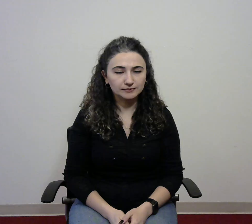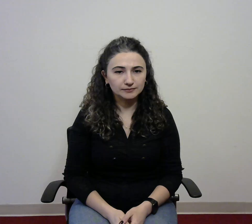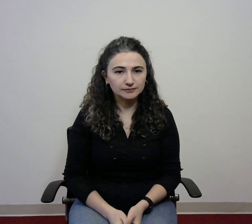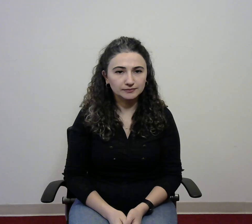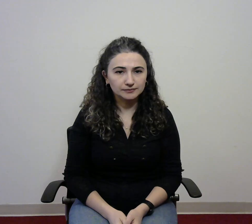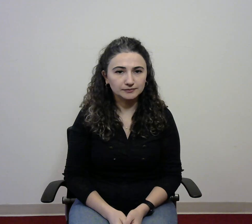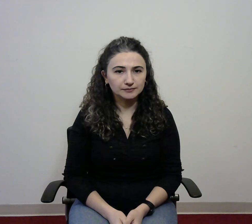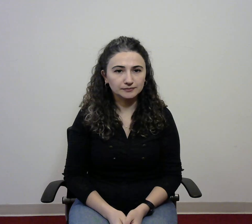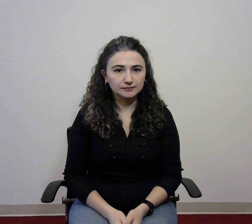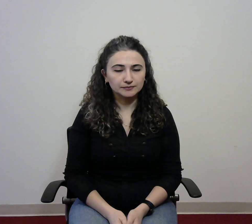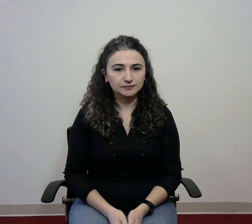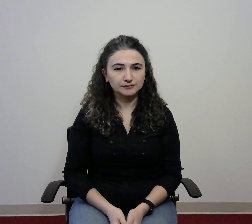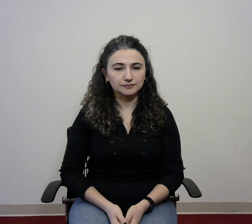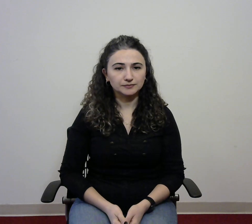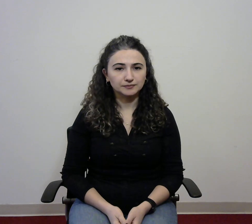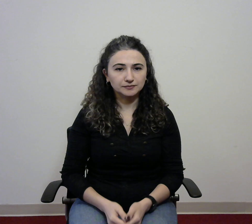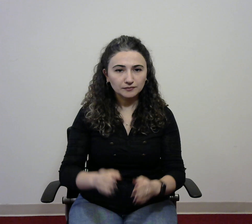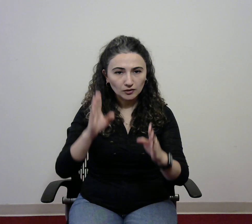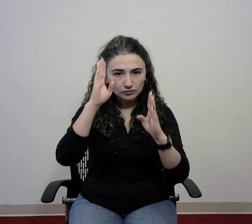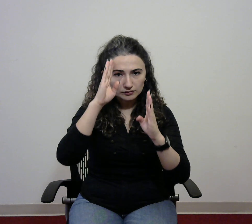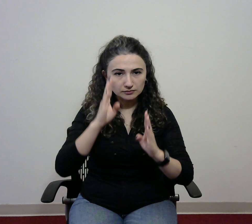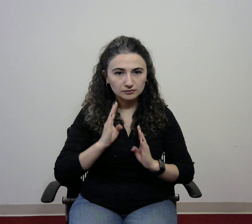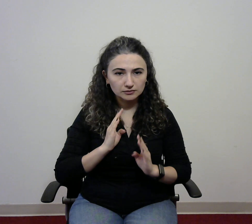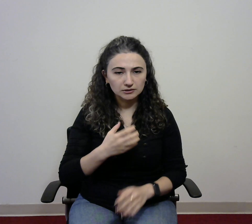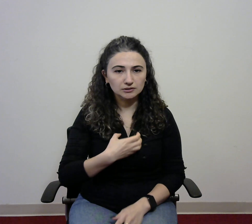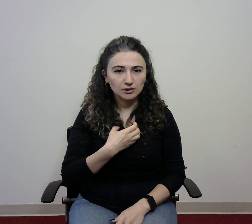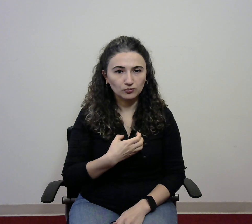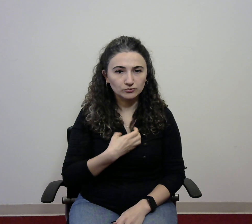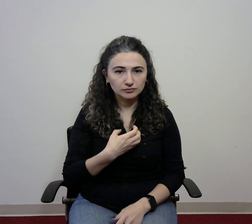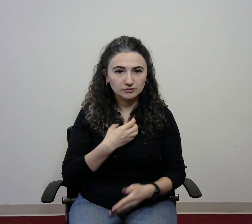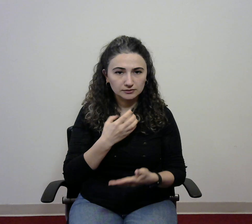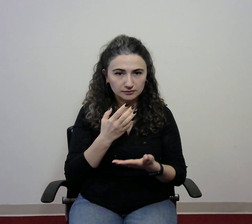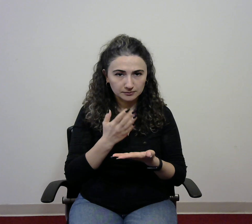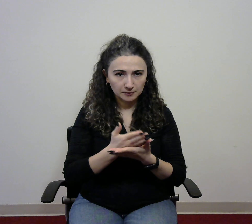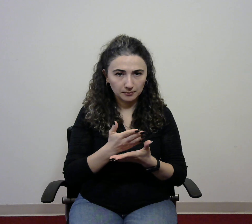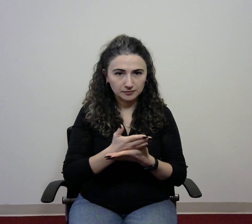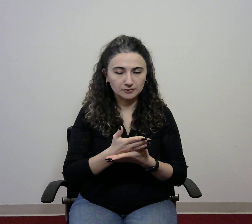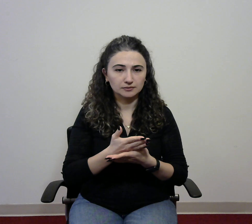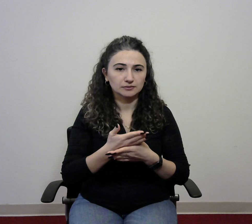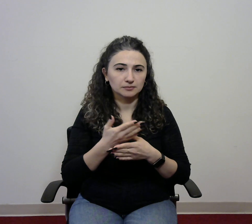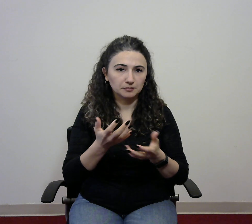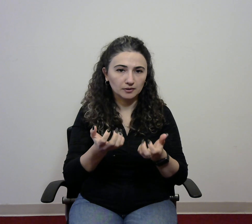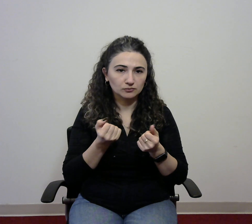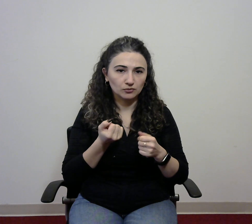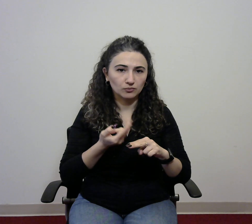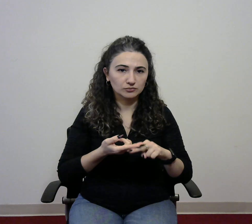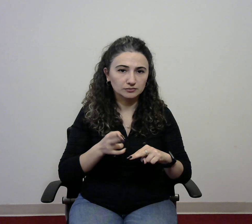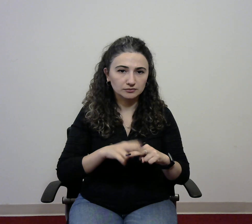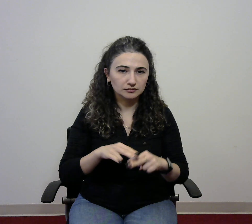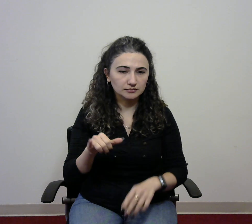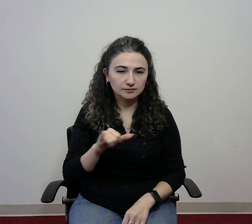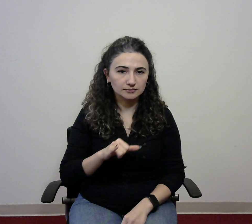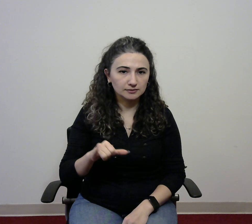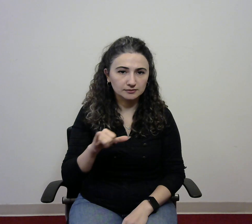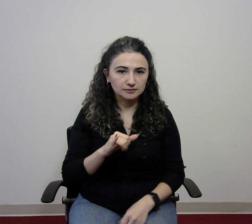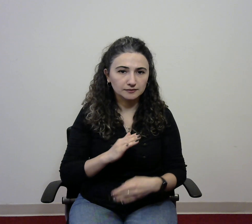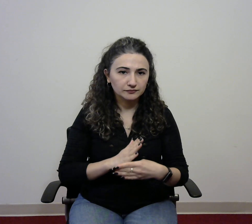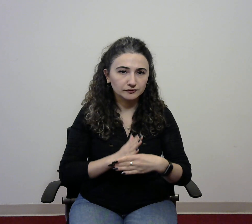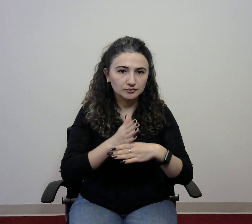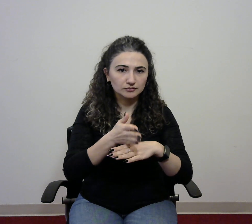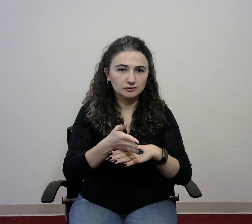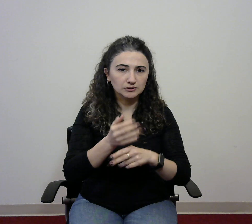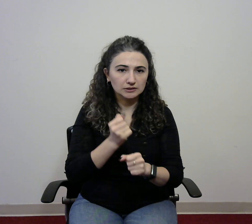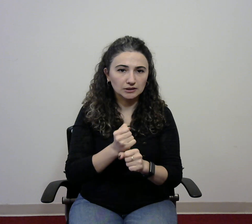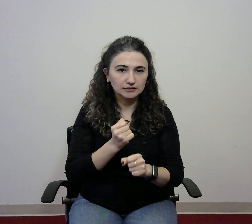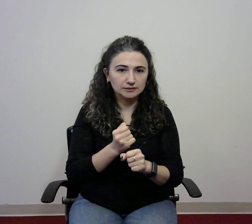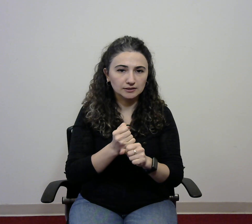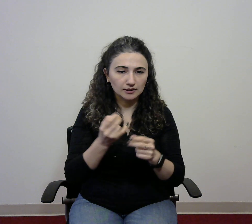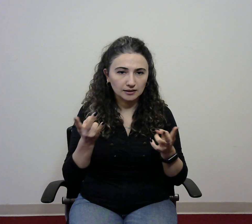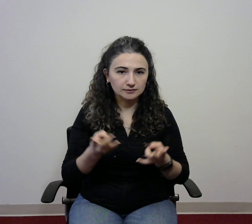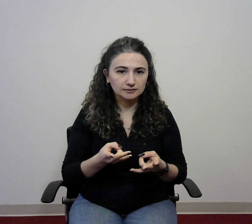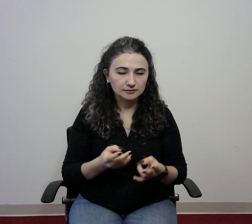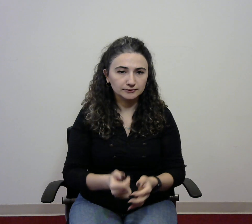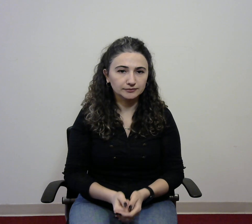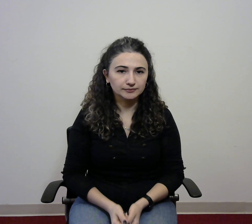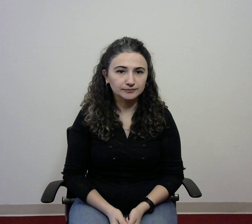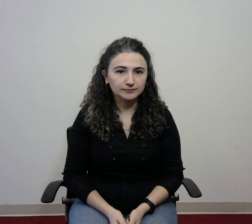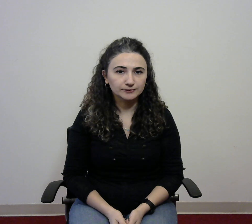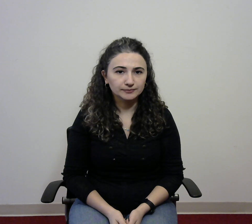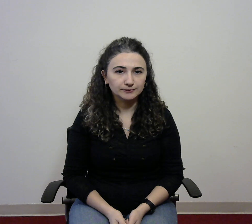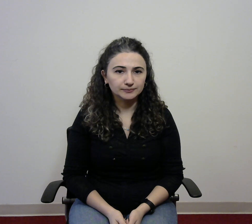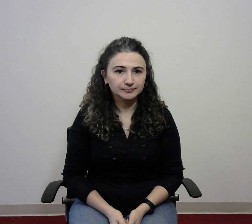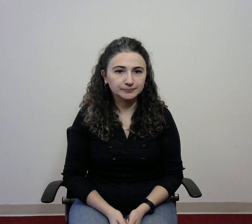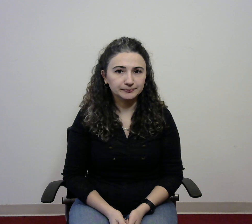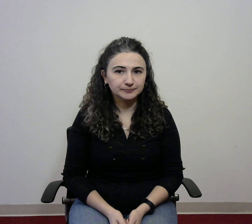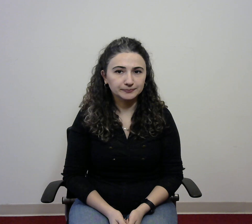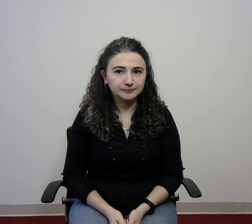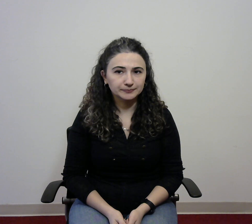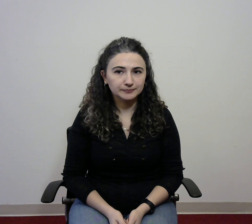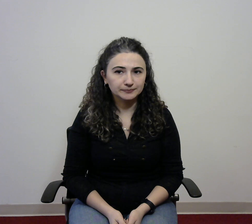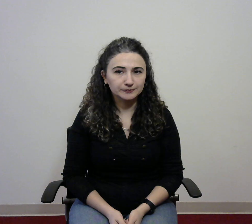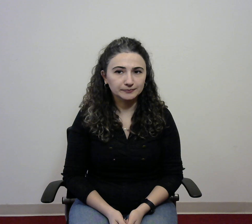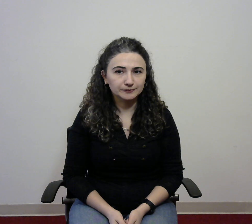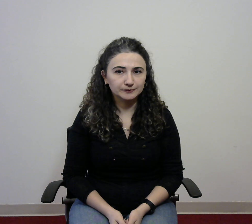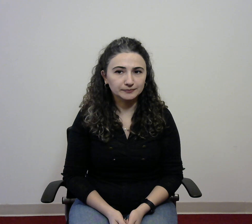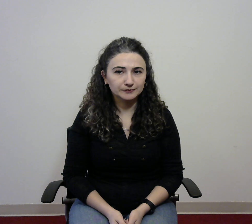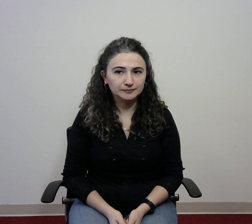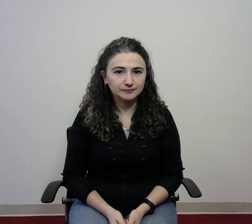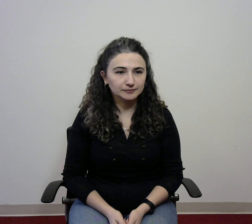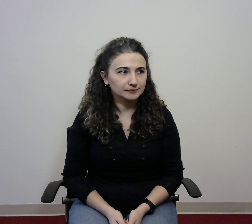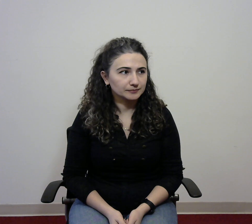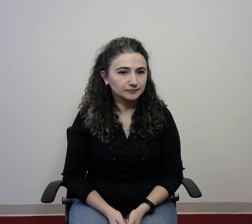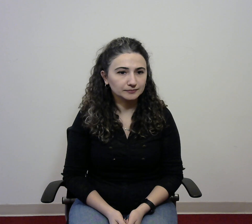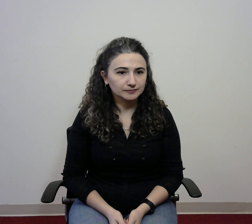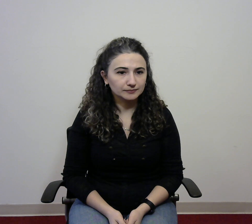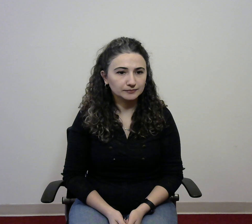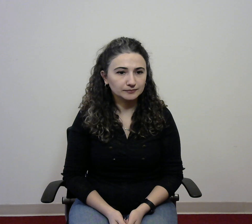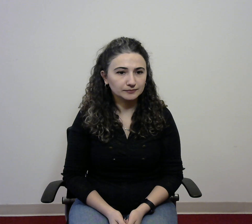Ünvanlı sosial yardım almaq üçün hara müraciət etmək lazımdır